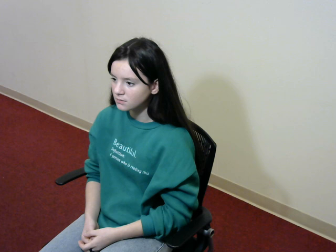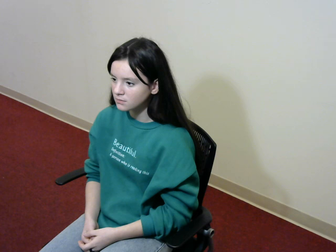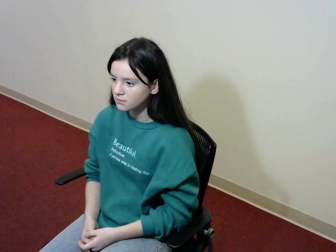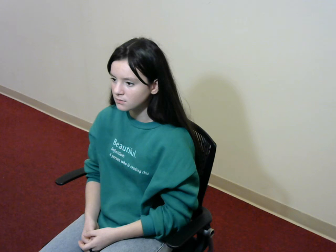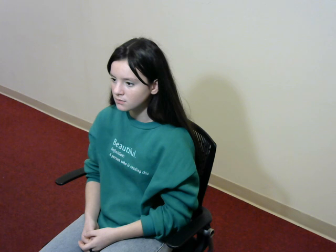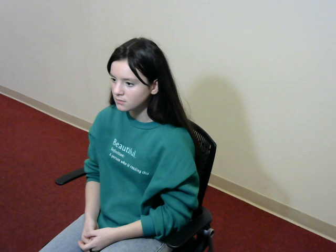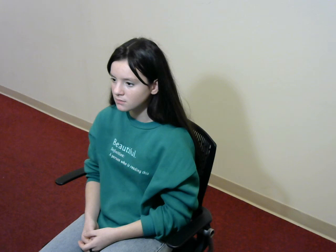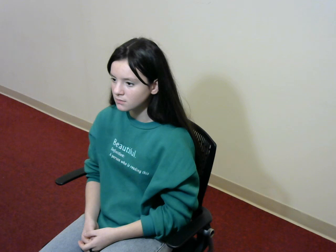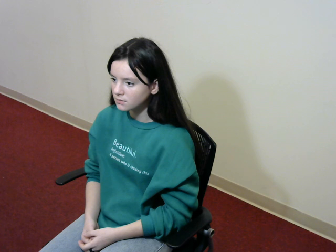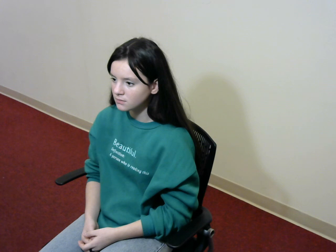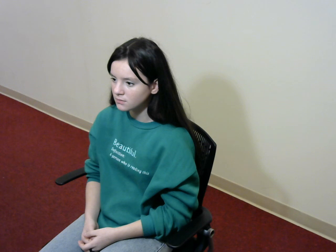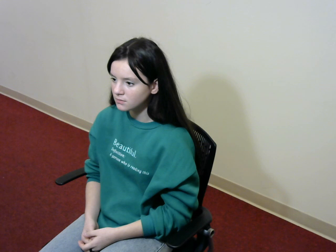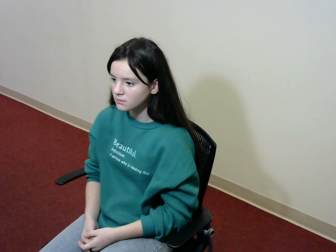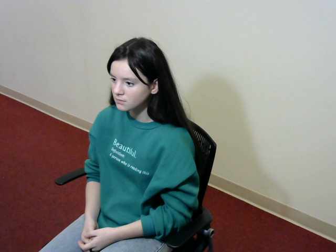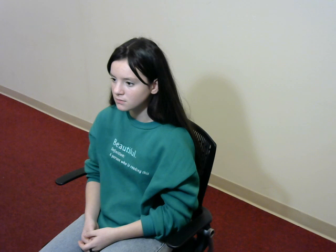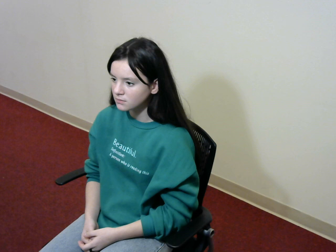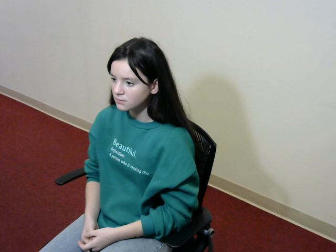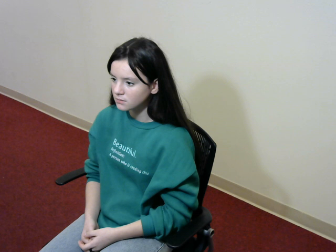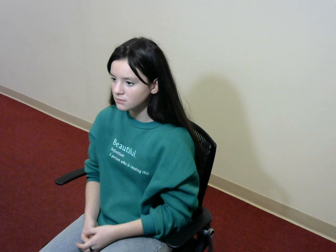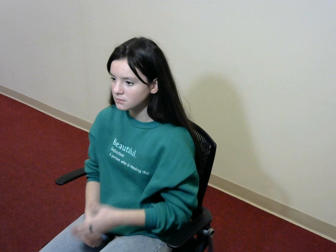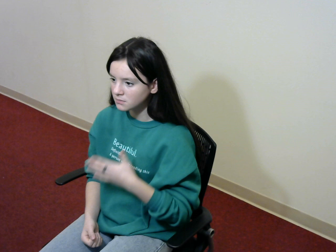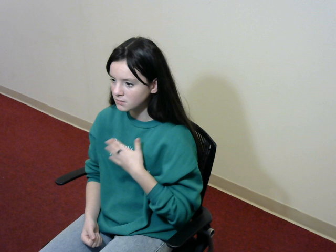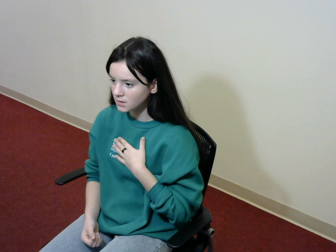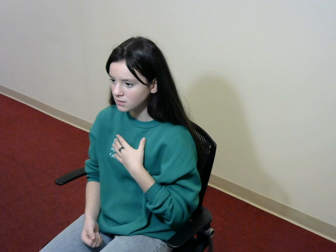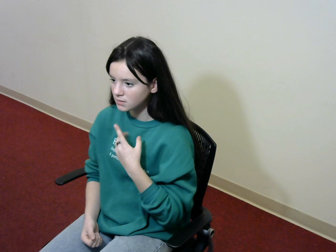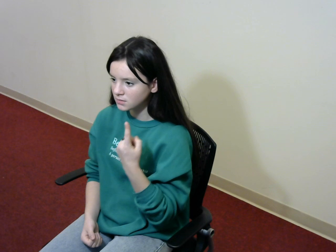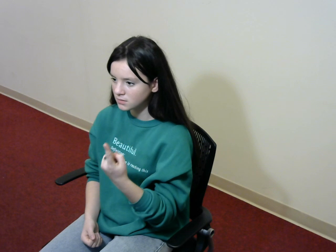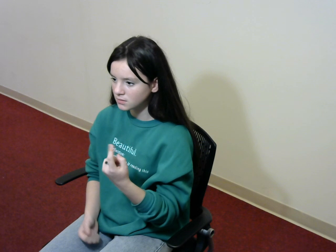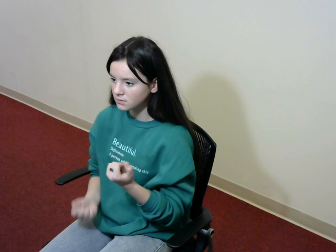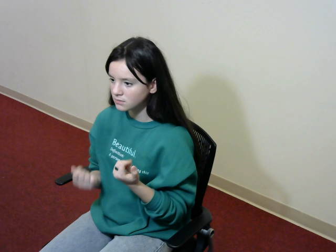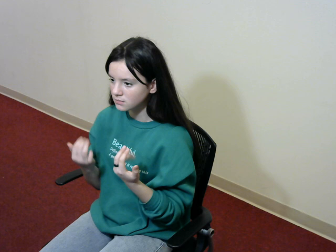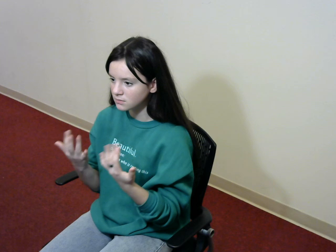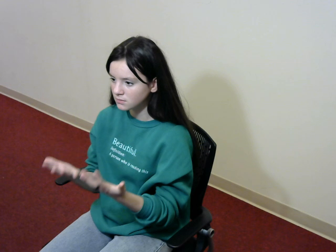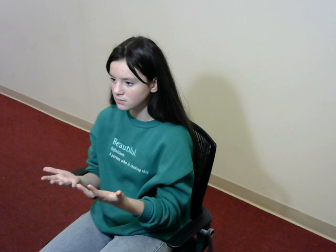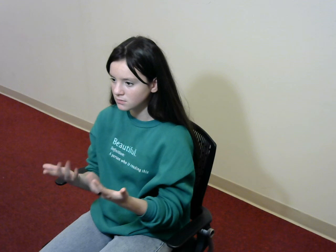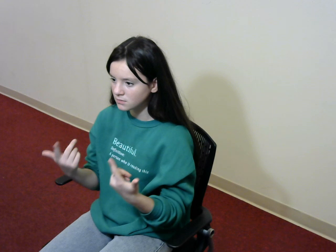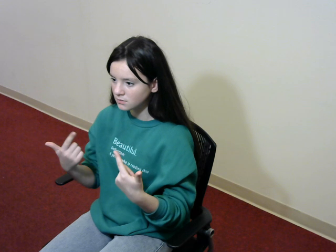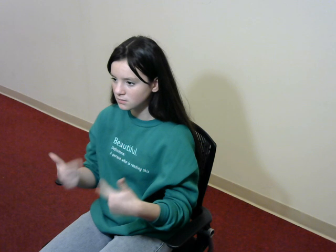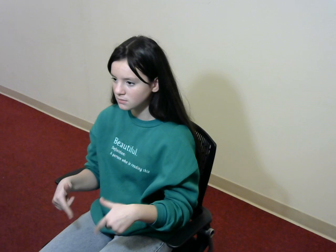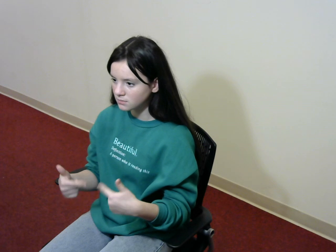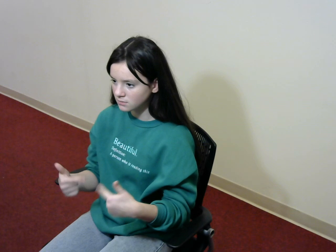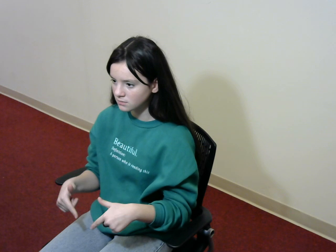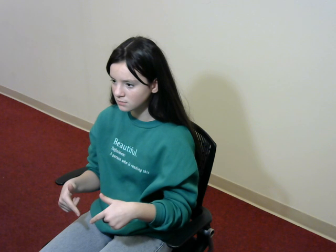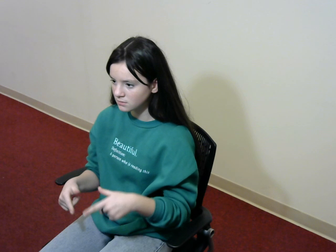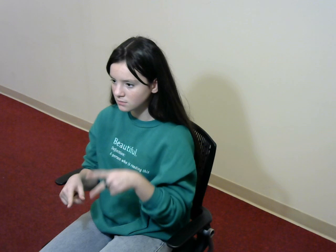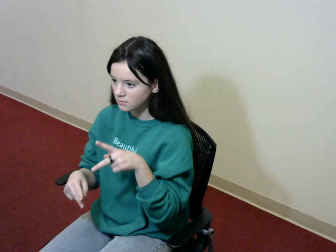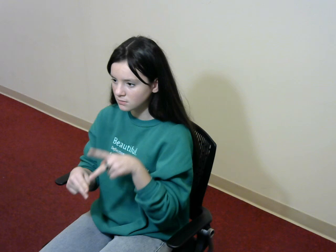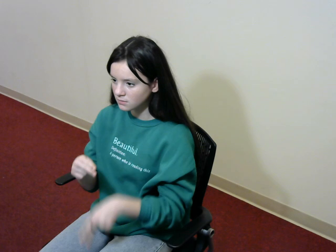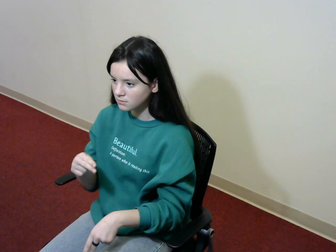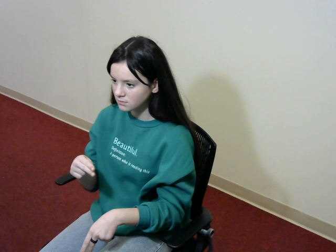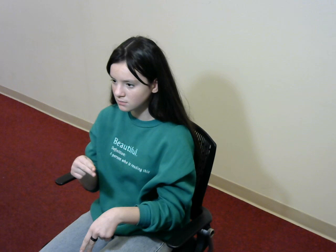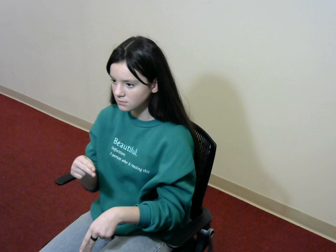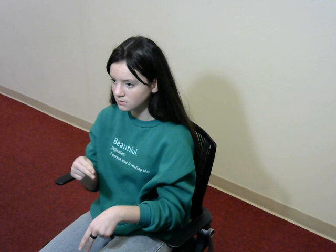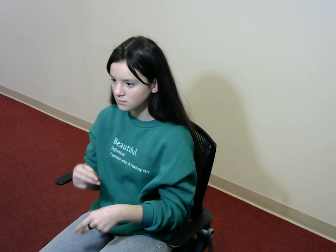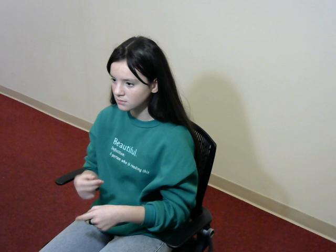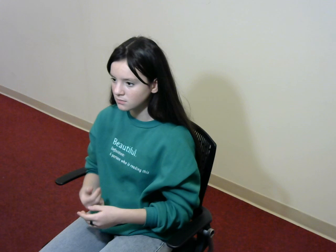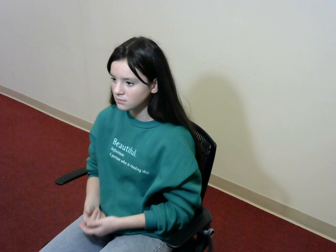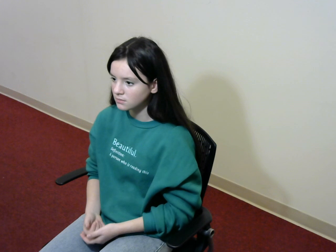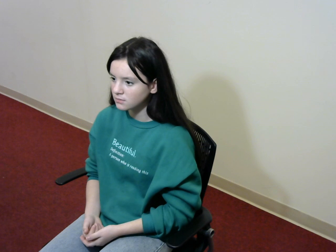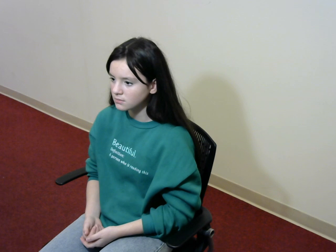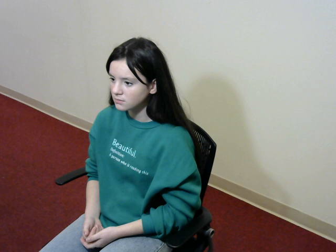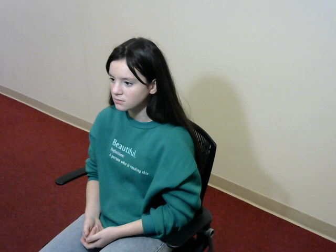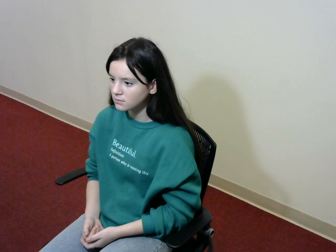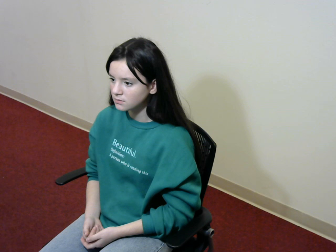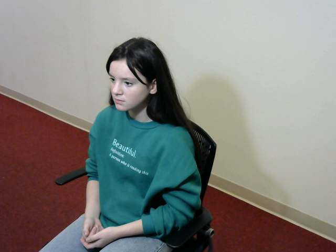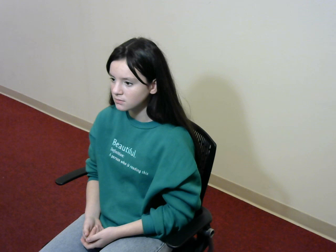Mən bir neçə imtahandan kəsildim